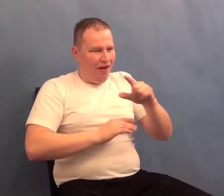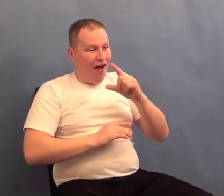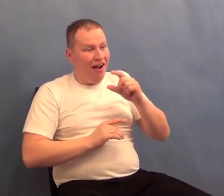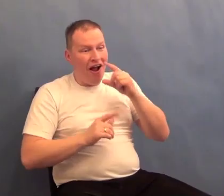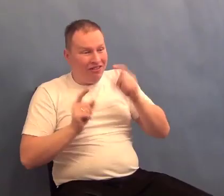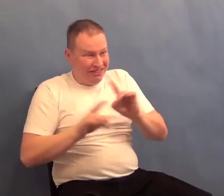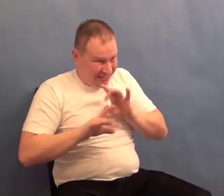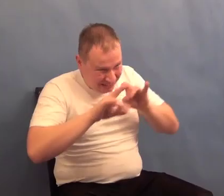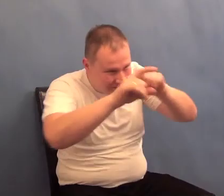A kot podążał za ptakiem.